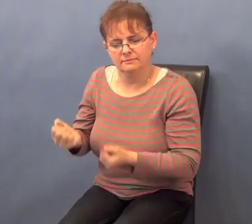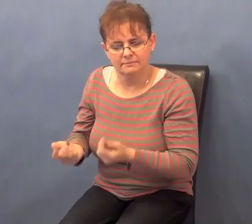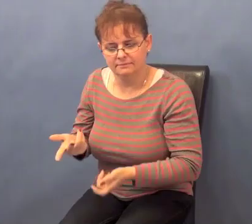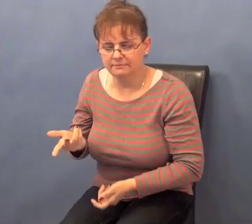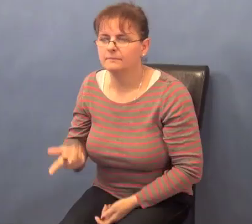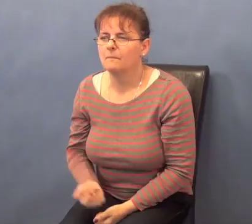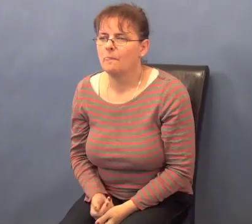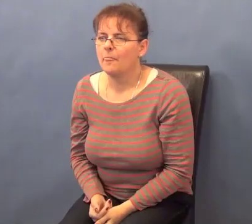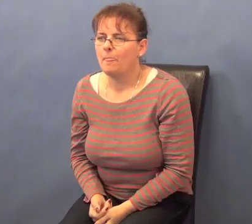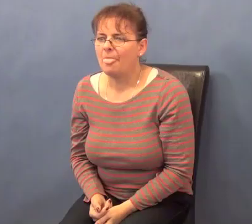Trudno powiedzieć.